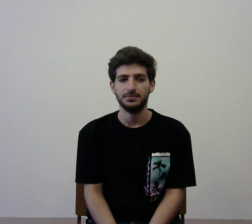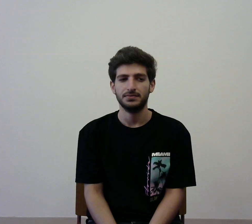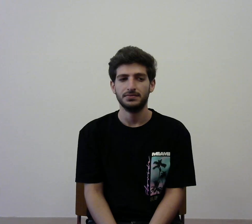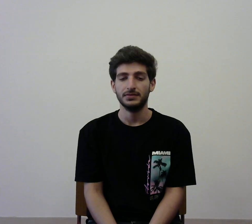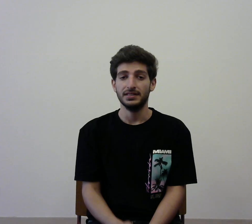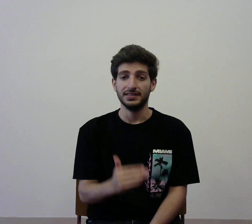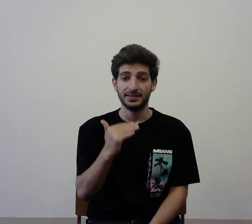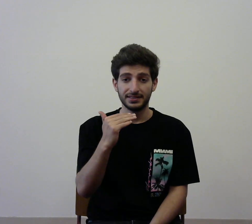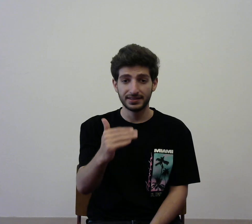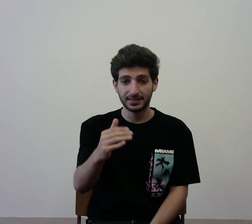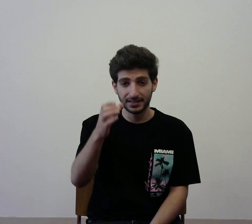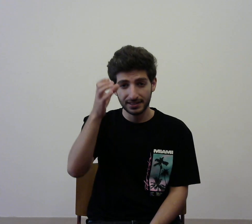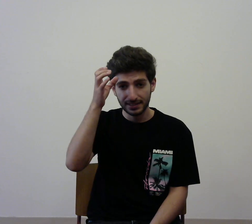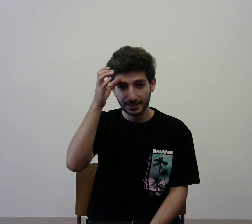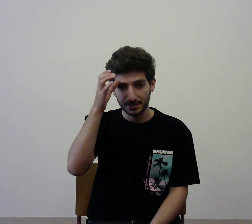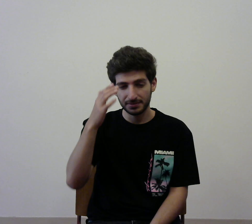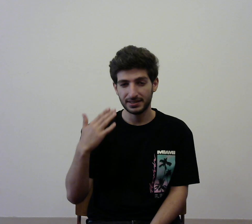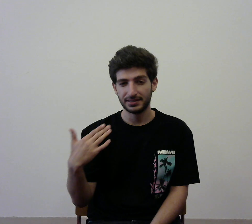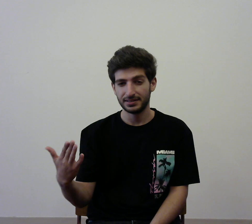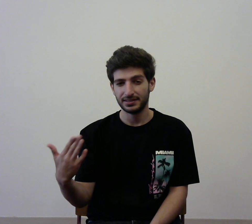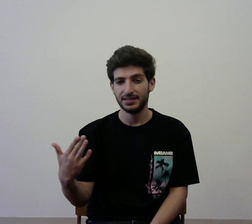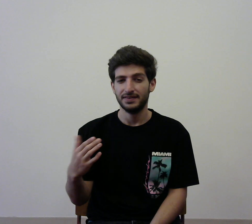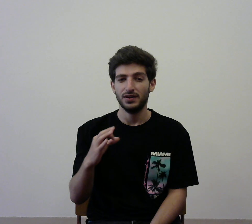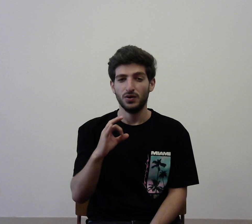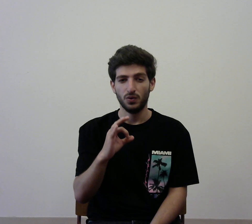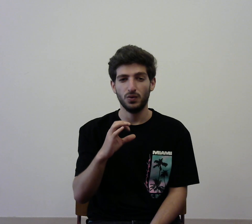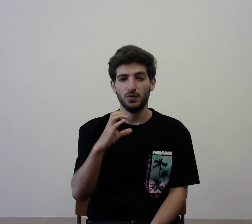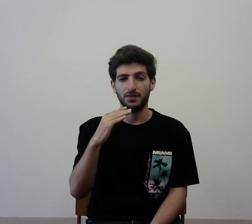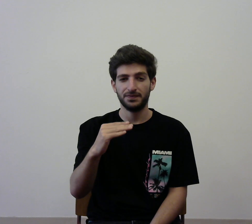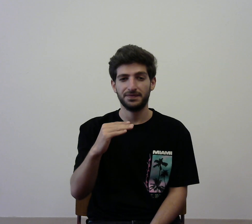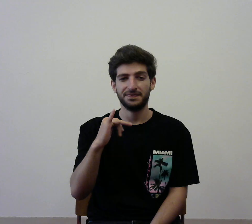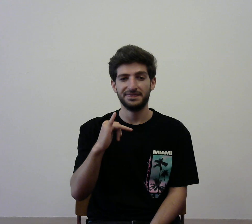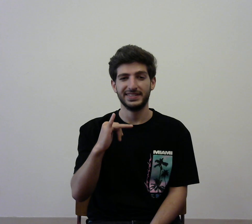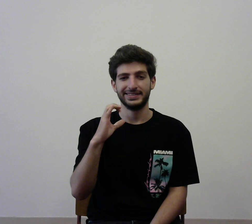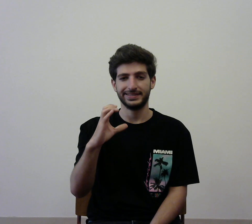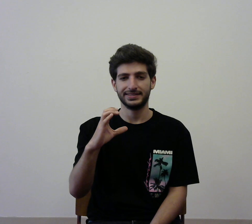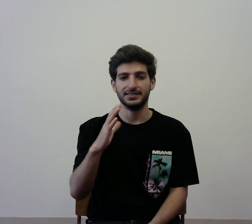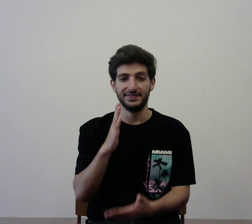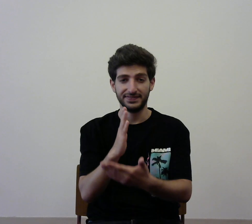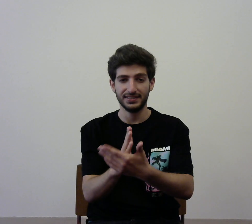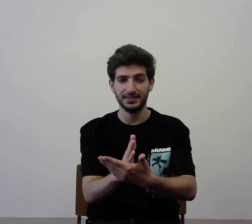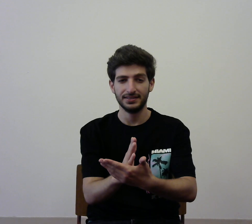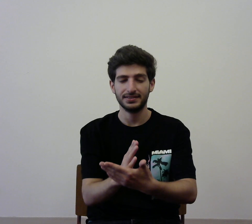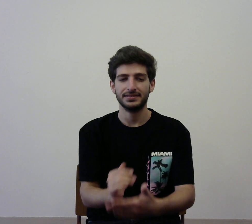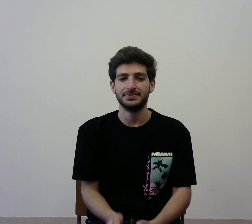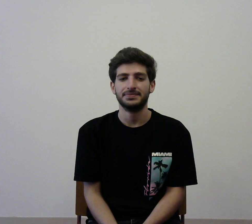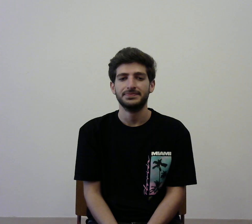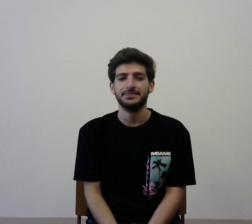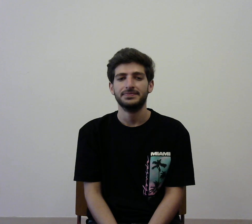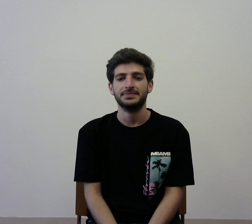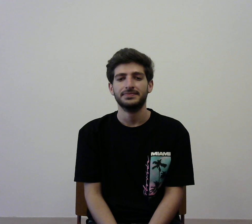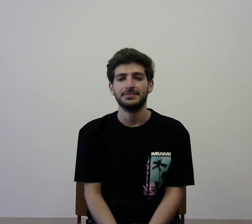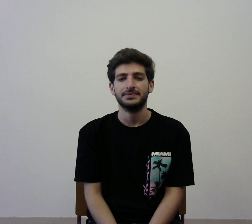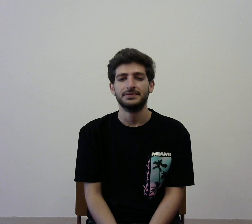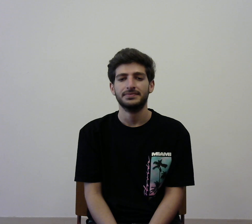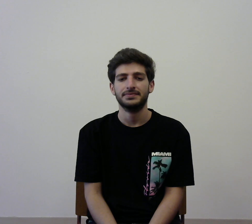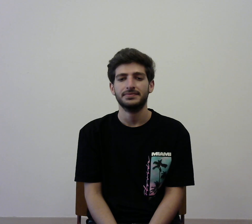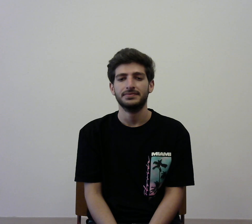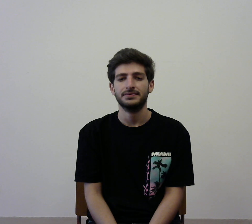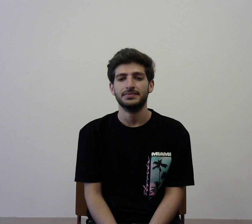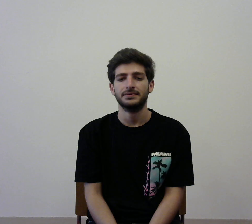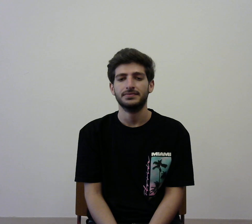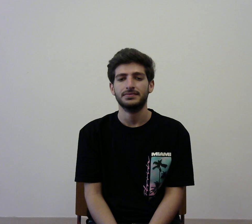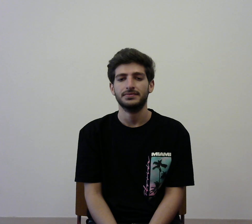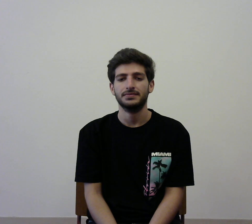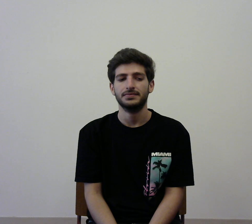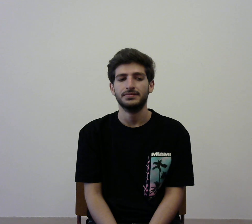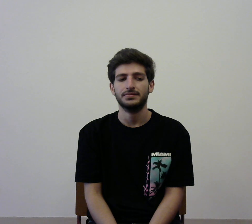Sizin Elmlər Akademiyası tərəfdə ofisiniz varmı?